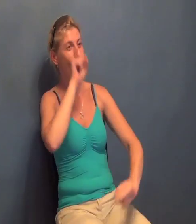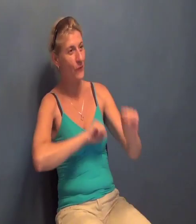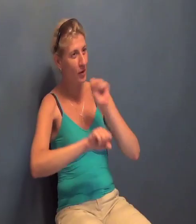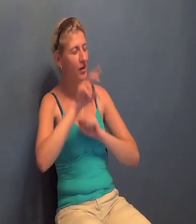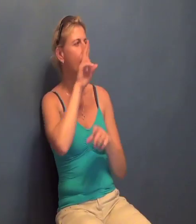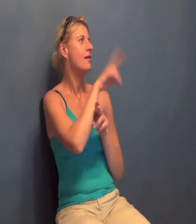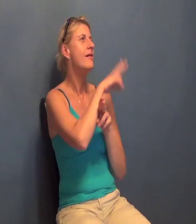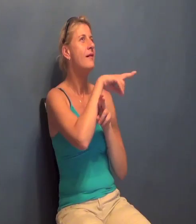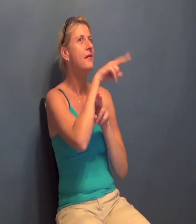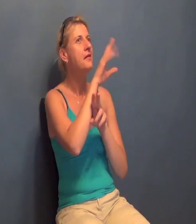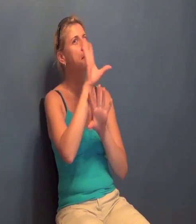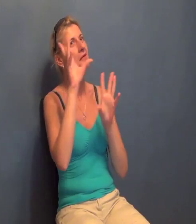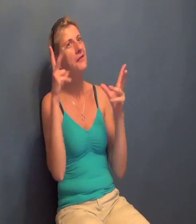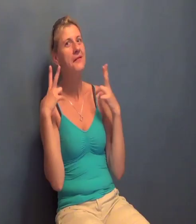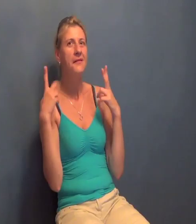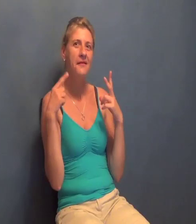Zwiedzają, jest ładnie, odpoczywają.